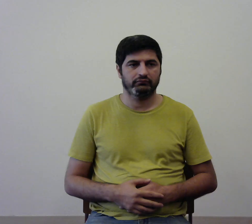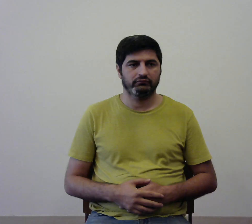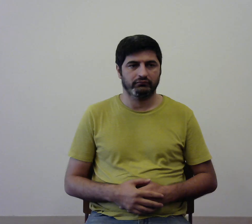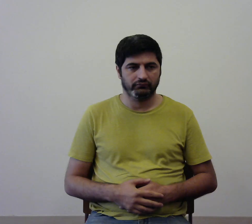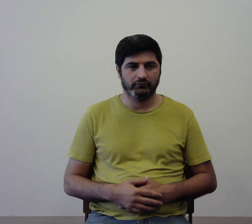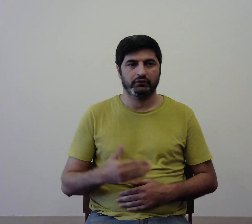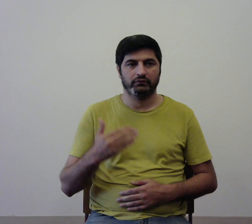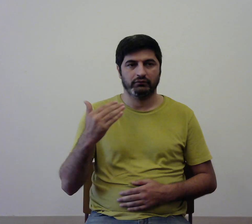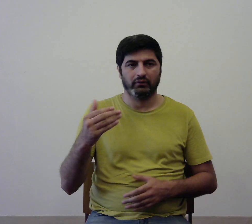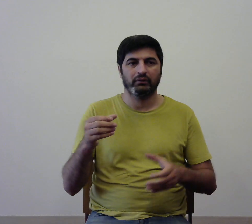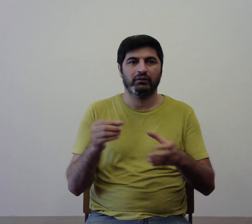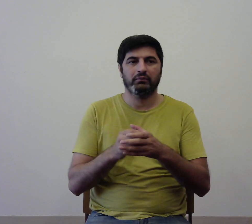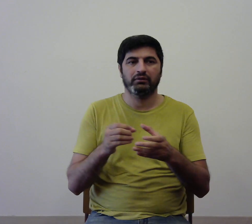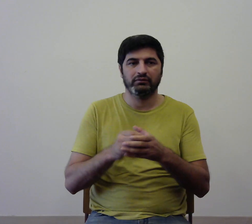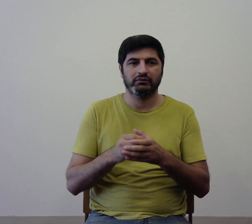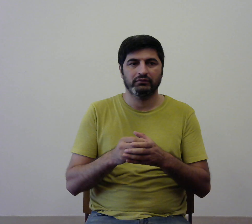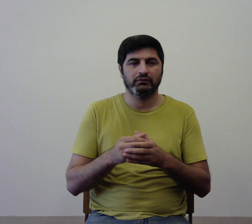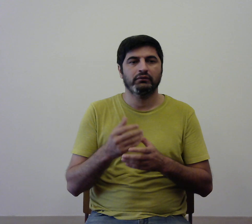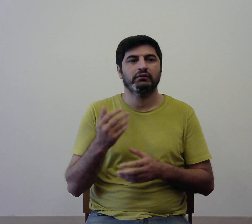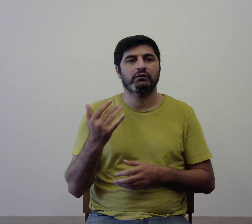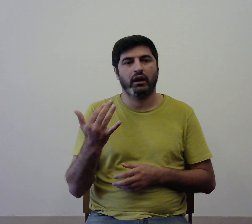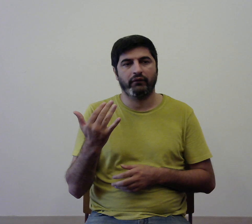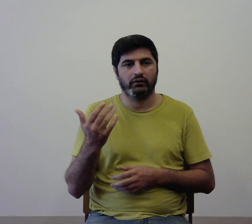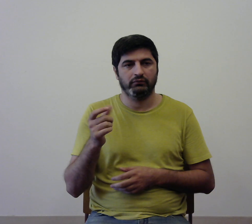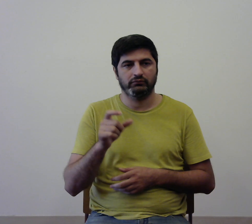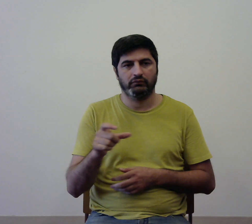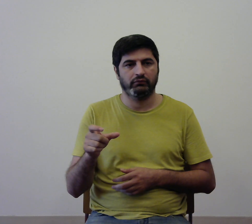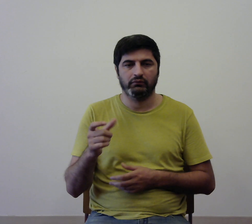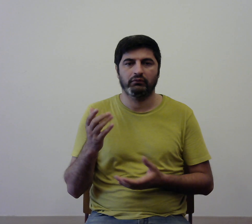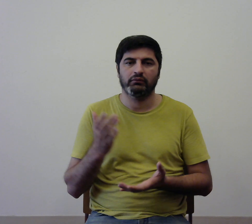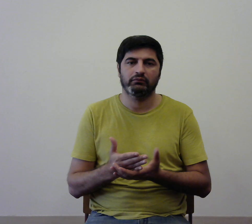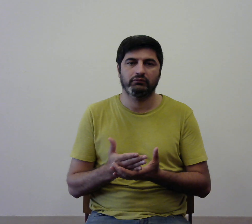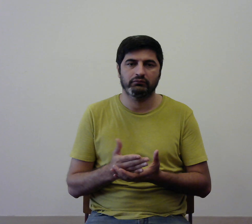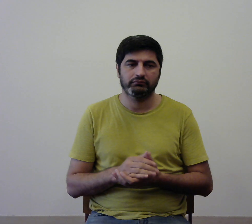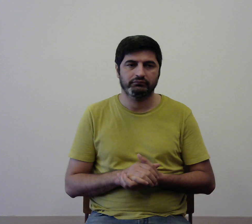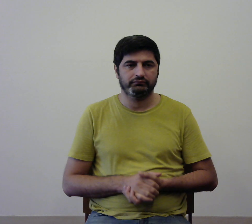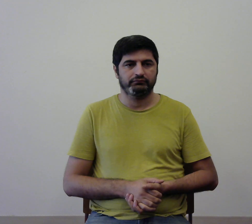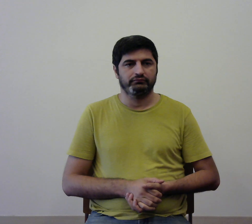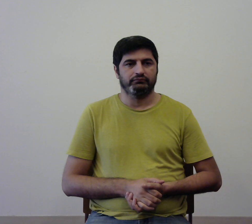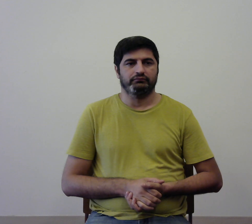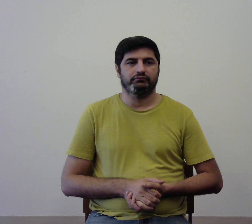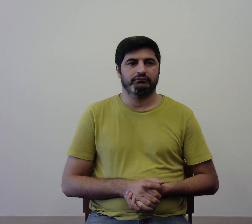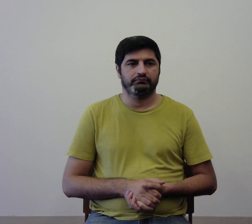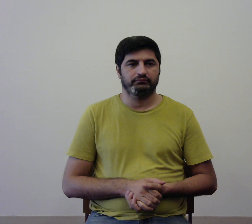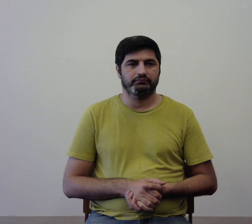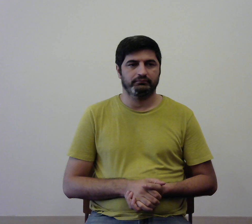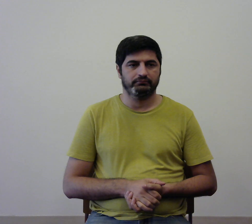Sizin komandada neçə nəfər var?